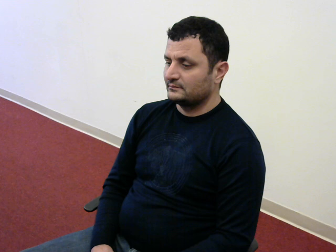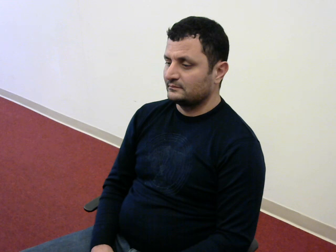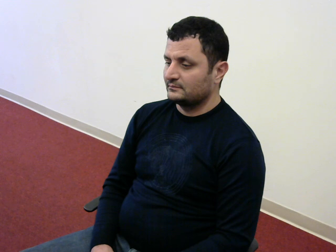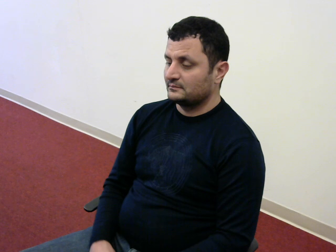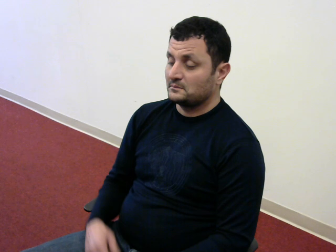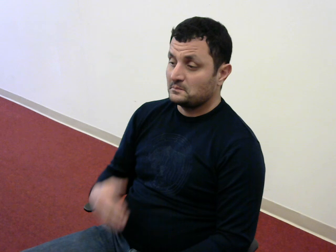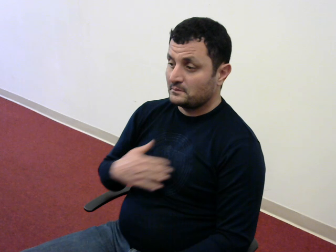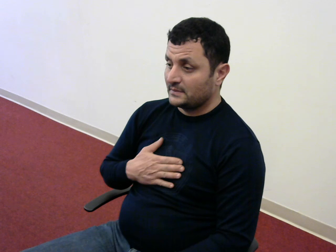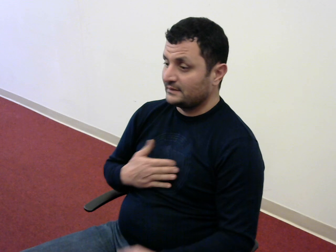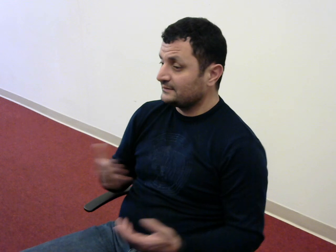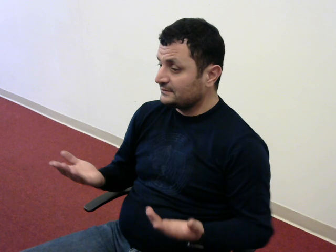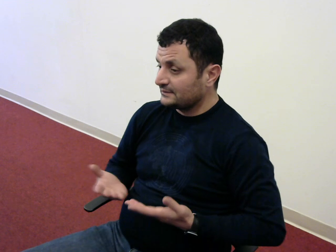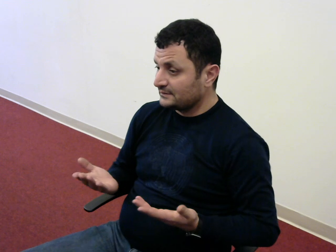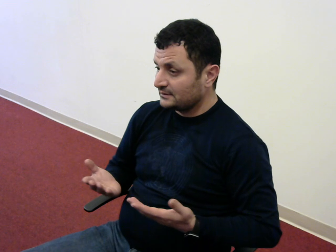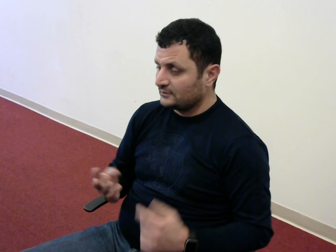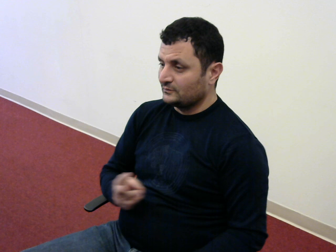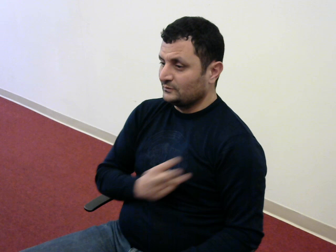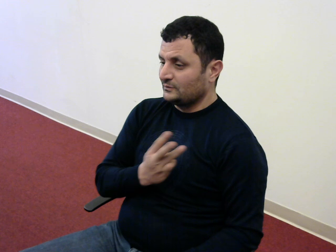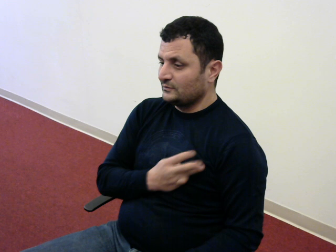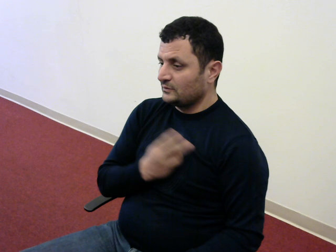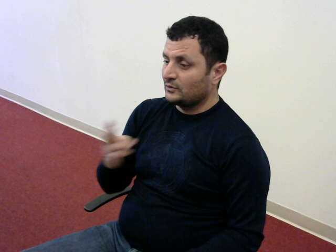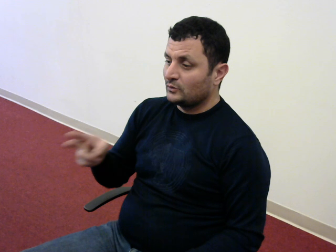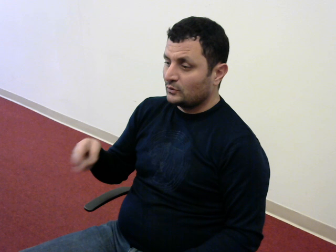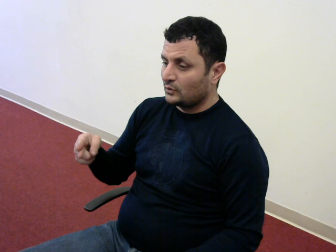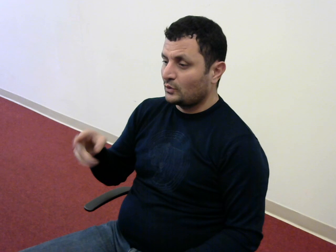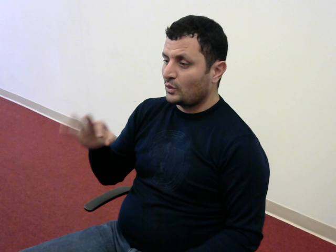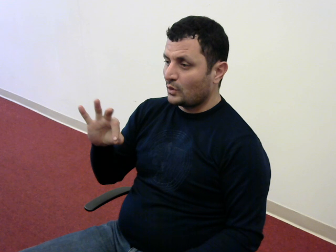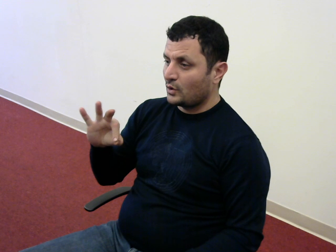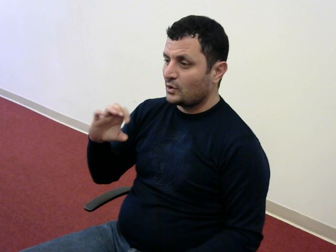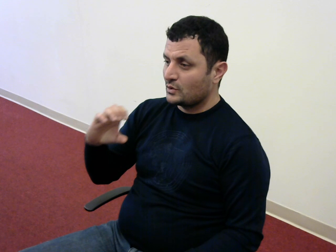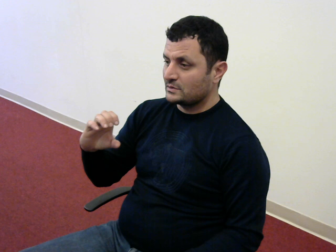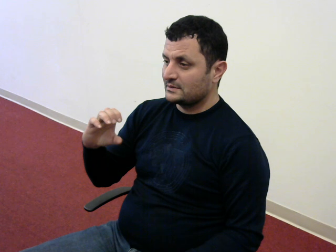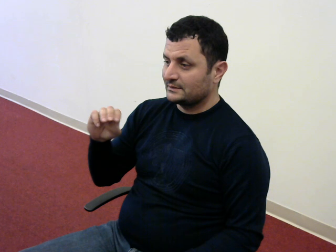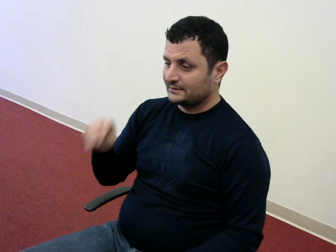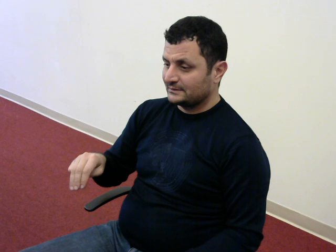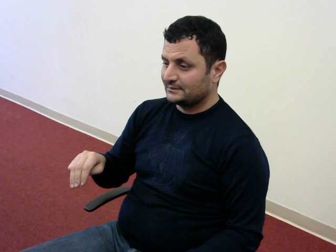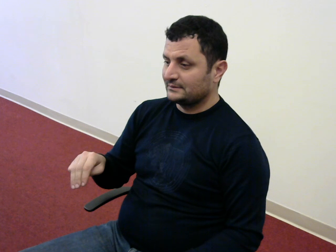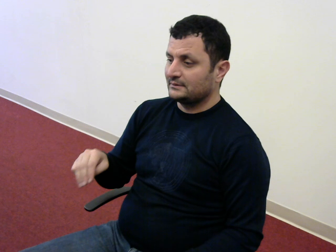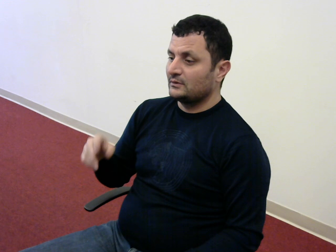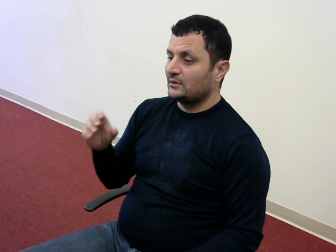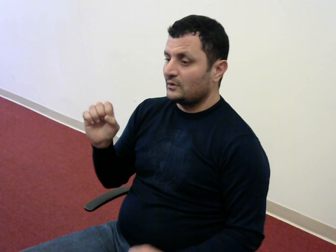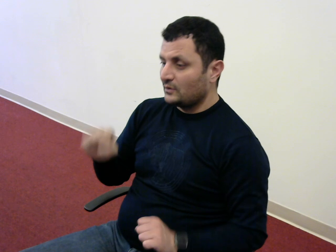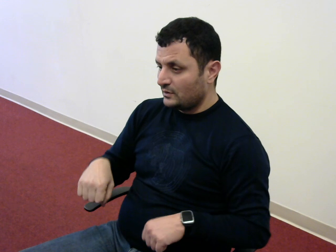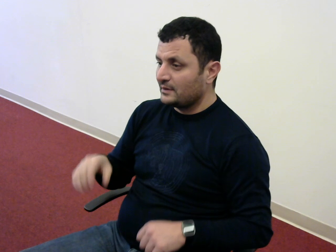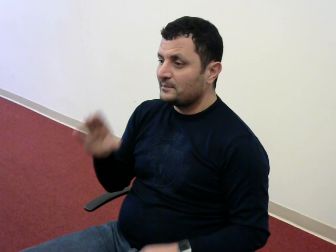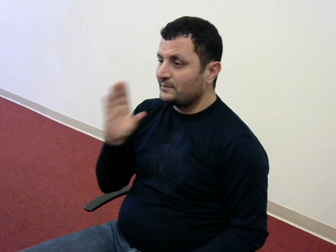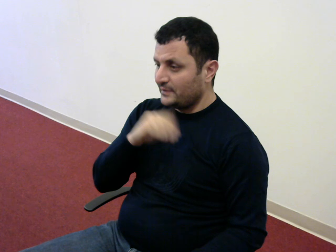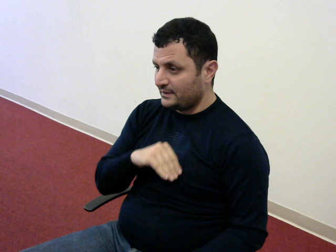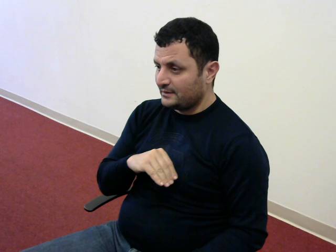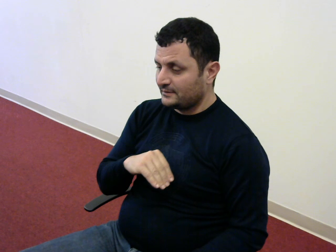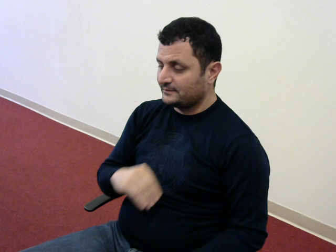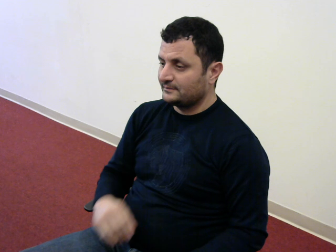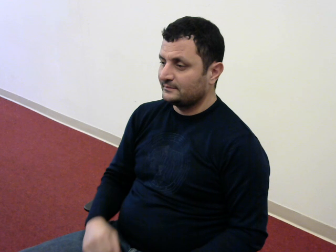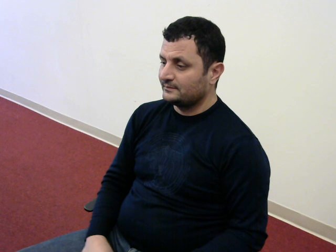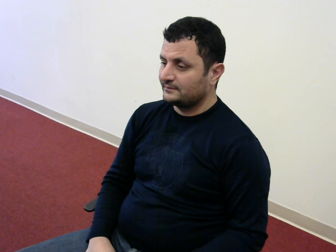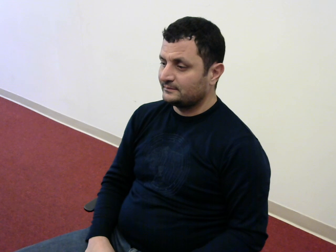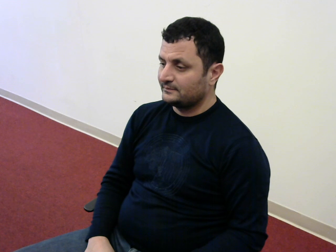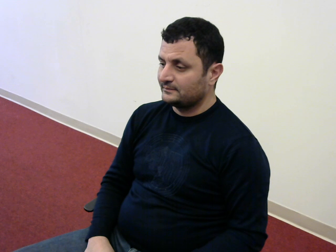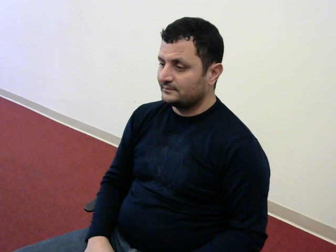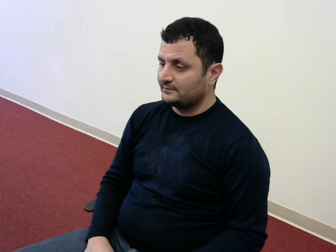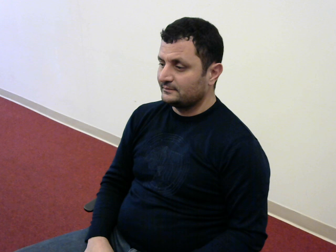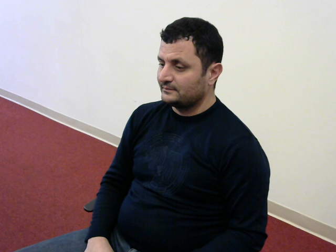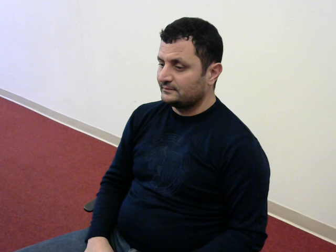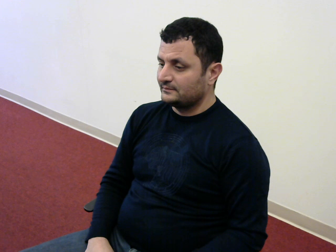Mən necə könüllü DOST ola bilərəm?